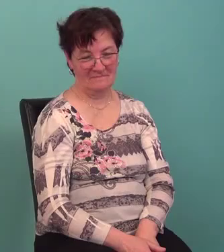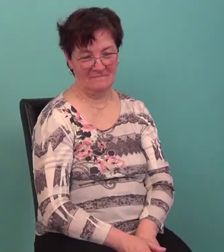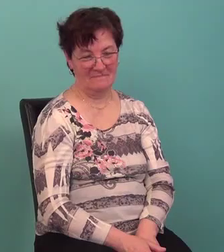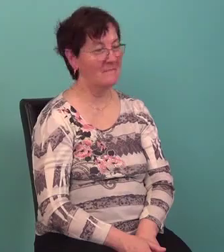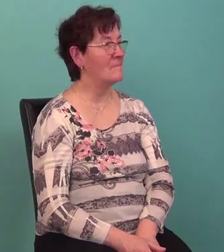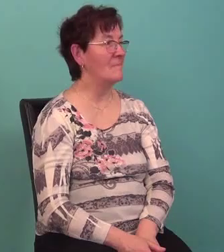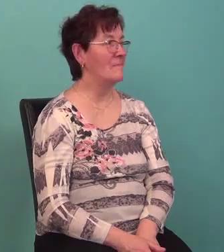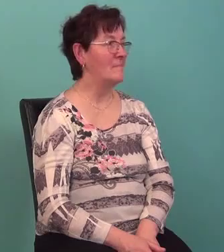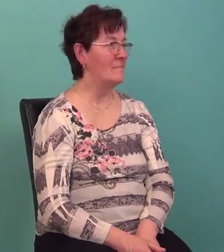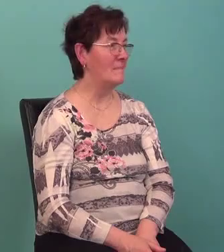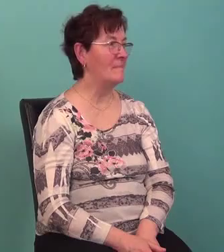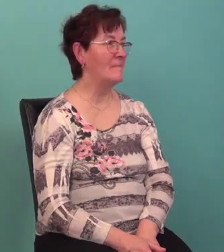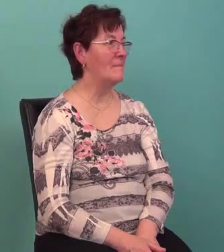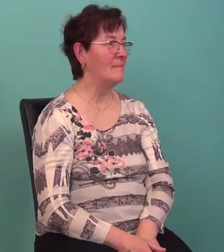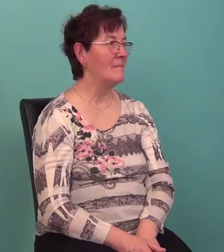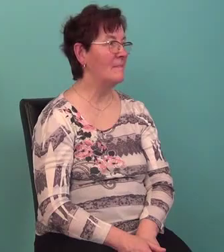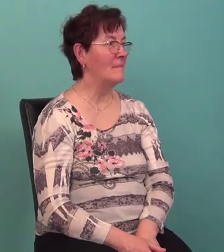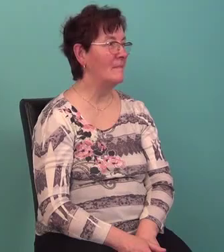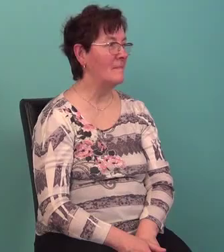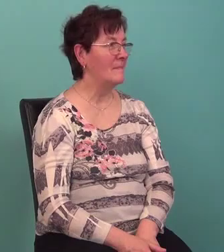Tam, na działce będę robić.